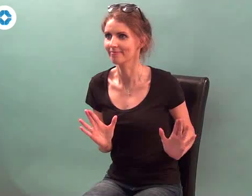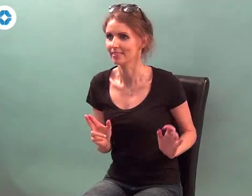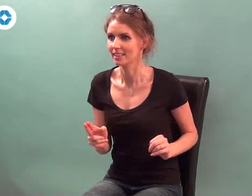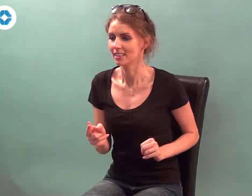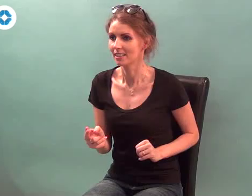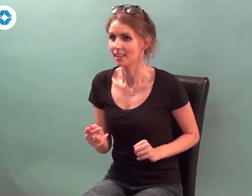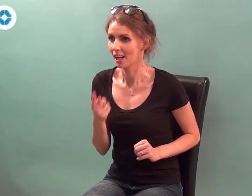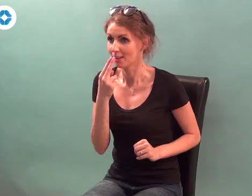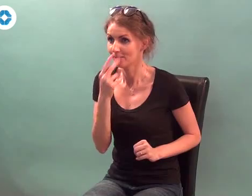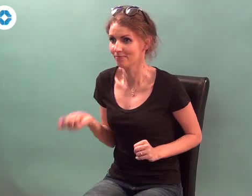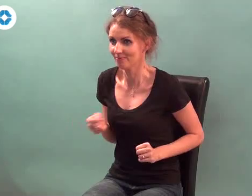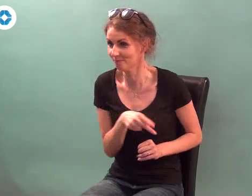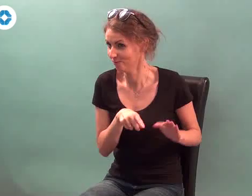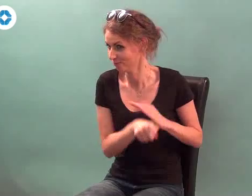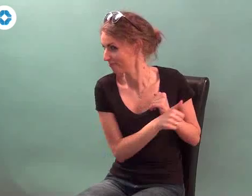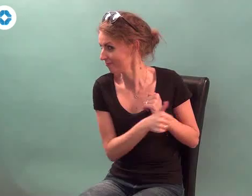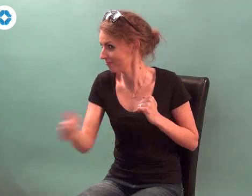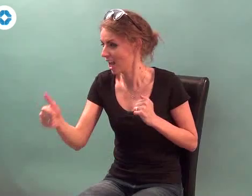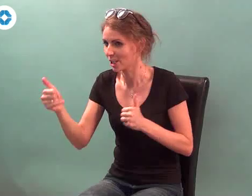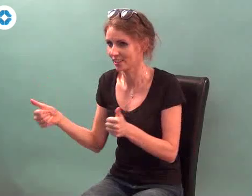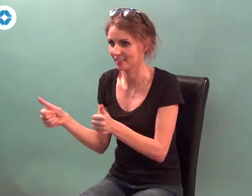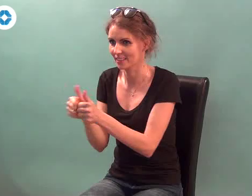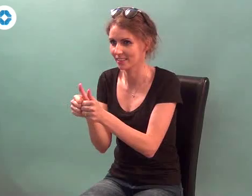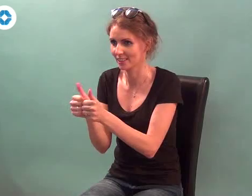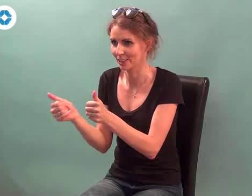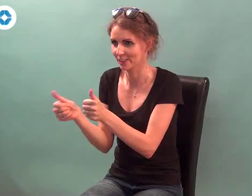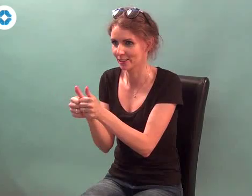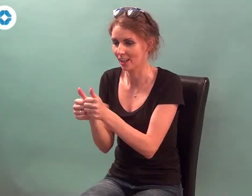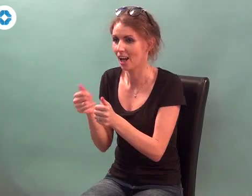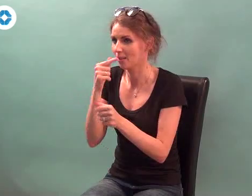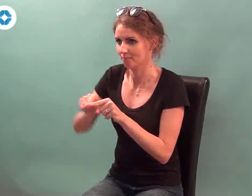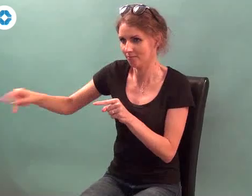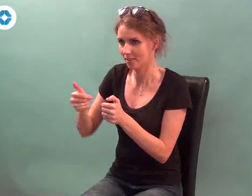Charlie Chaplin ucieka i do niego dołącza się dziecko, ale on odgania je nogą.